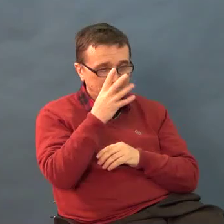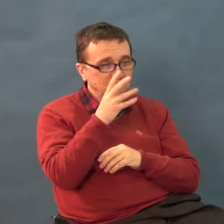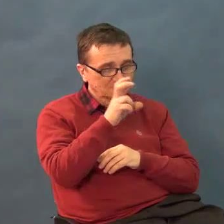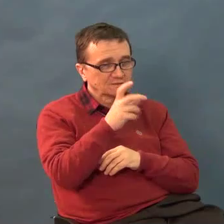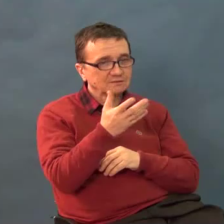Czwartego, w czwartek.